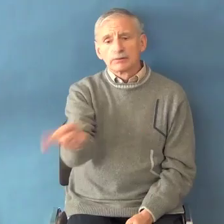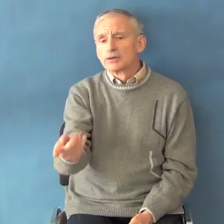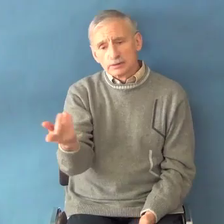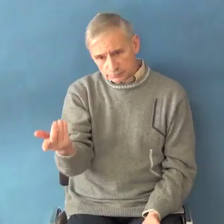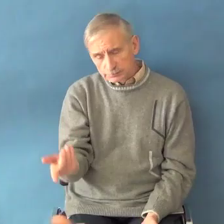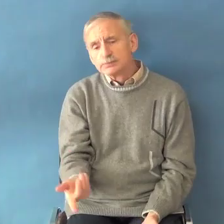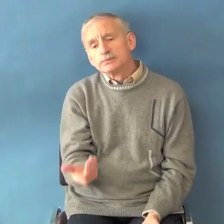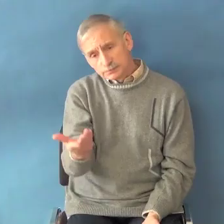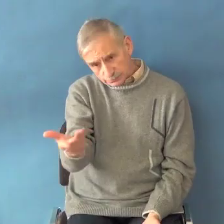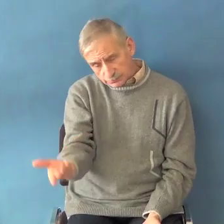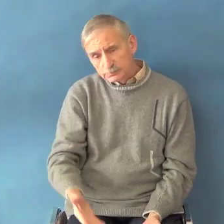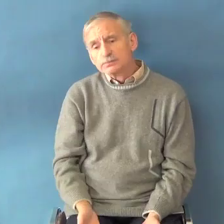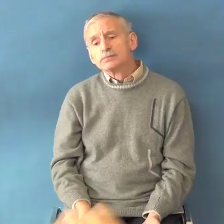No tak, tak...